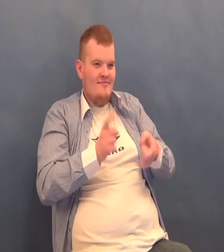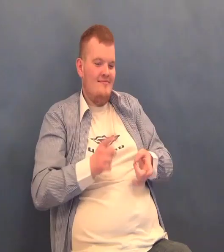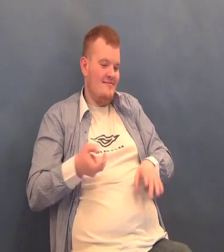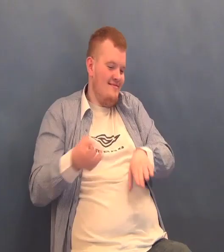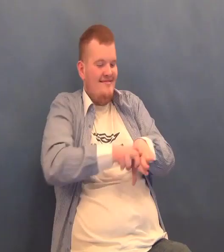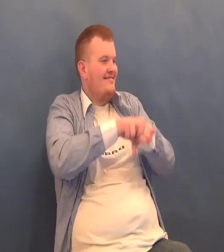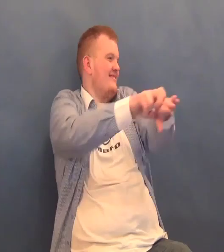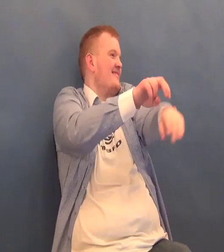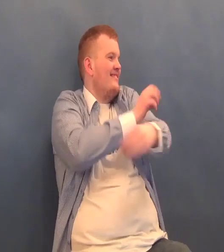Szybko wsiąść do samochodu.